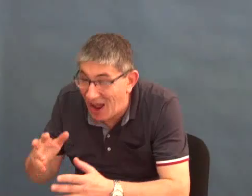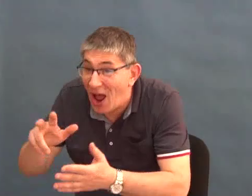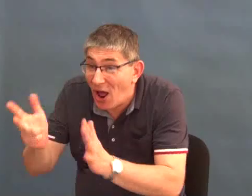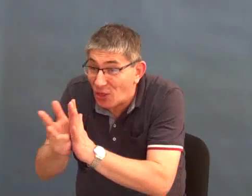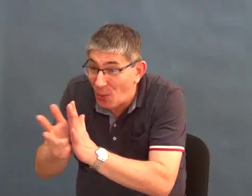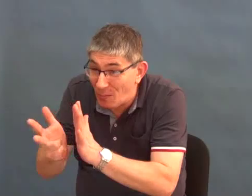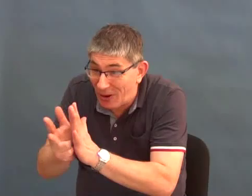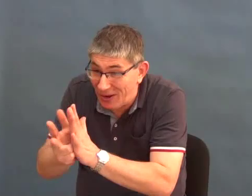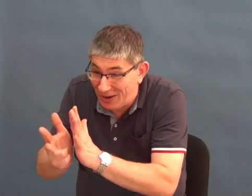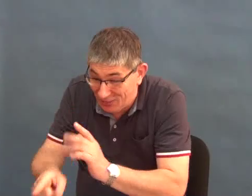Osiemnaście?